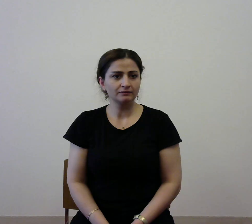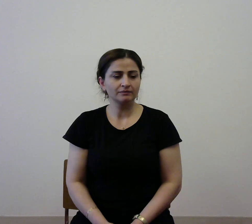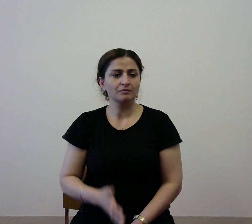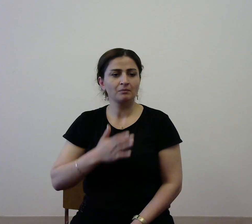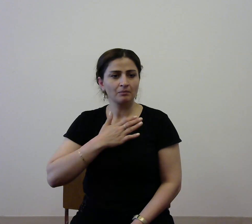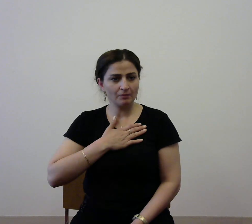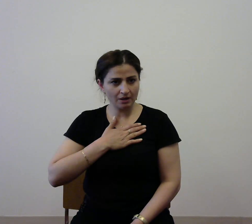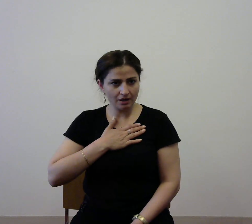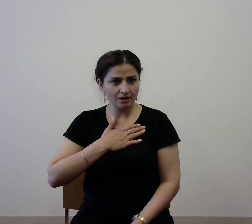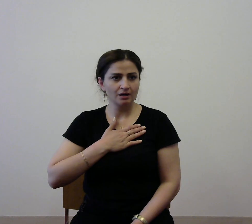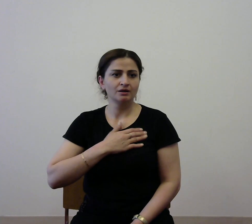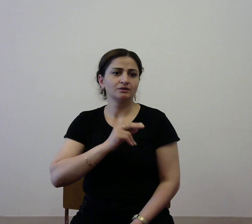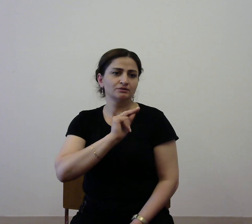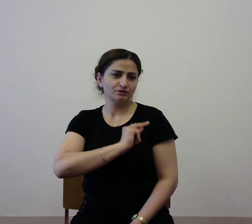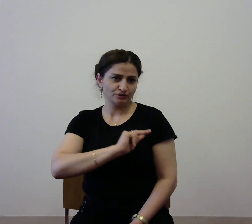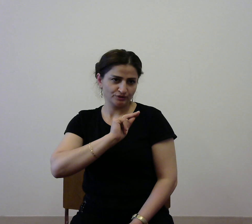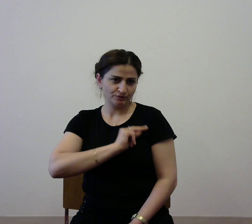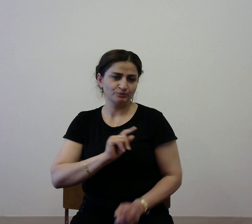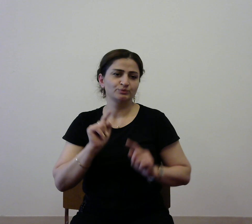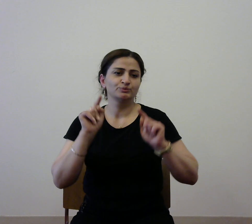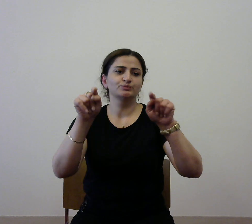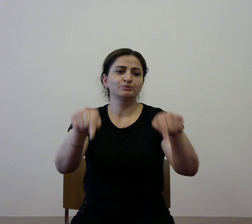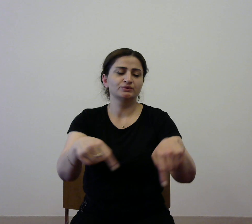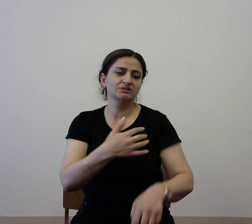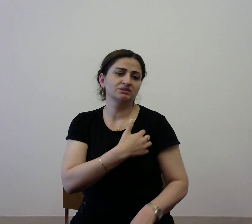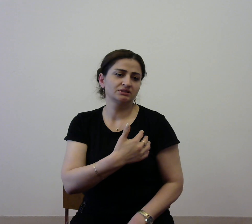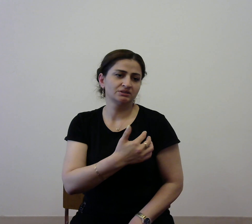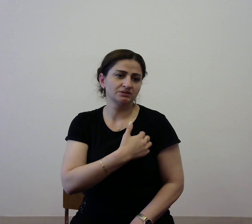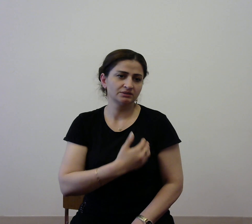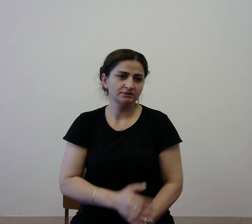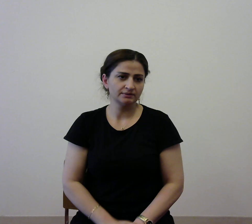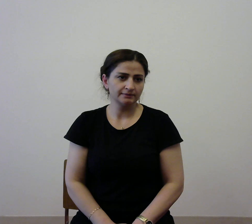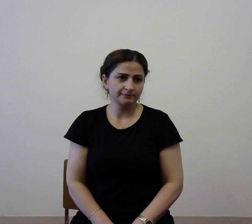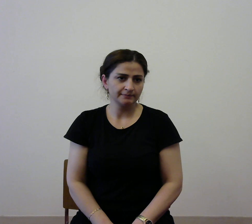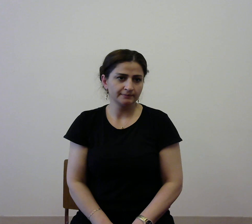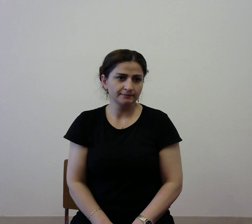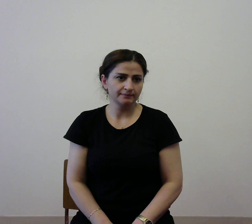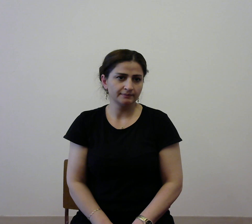Mən işə düzəlmək istəyirəm